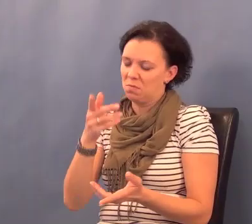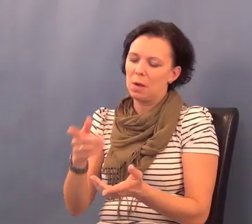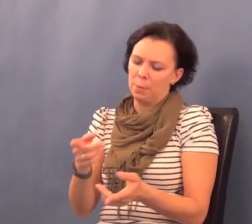Nie.